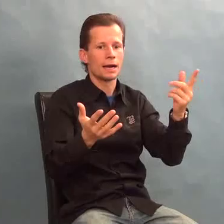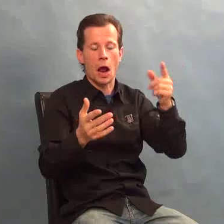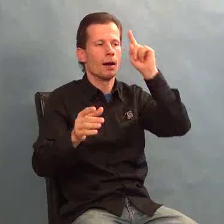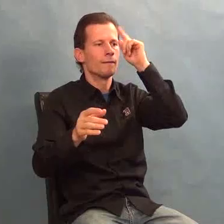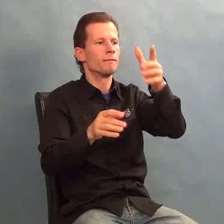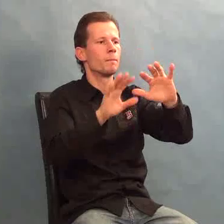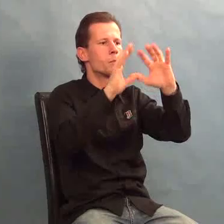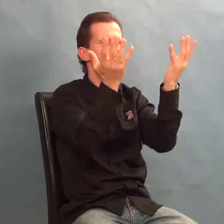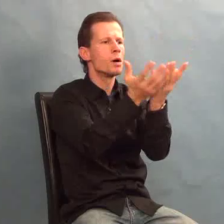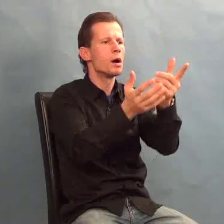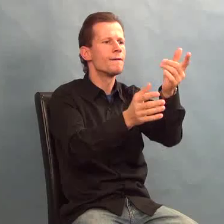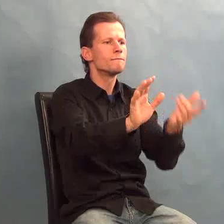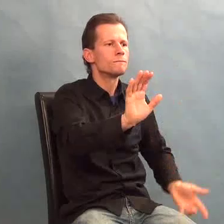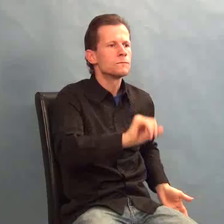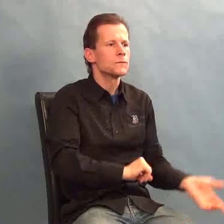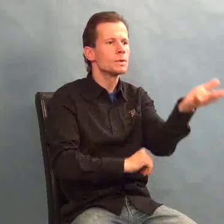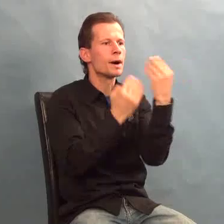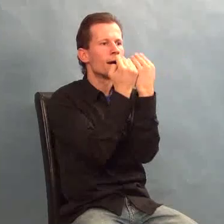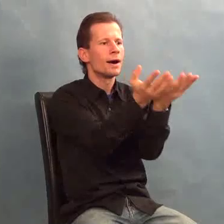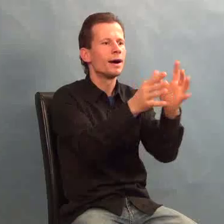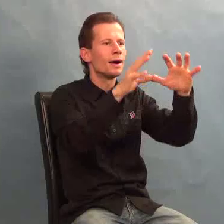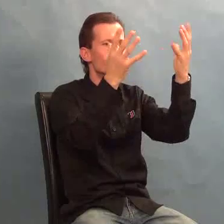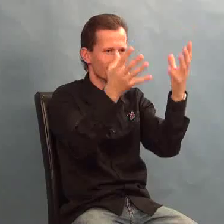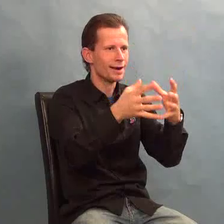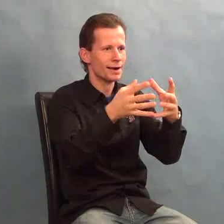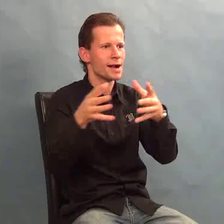Wiesz, jest taka kula do gry w kręgle.